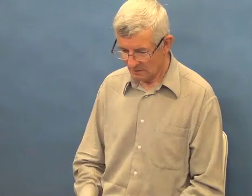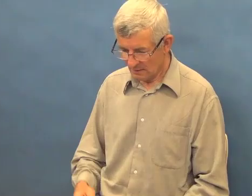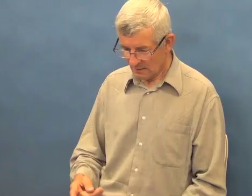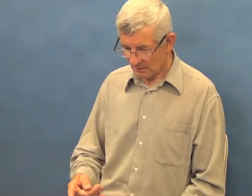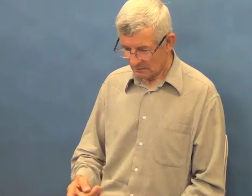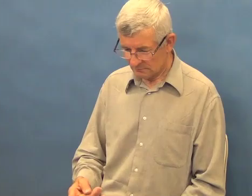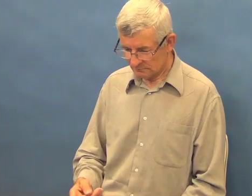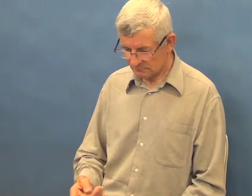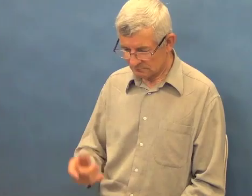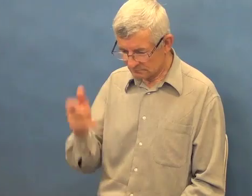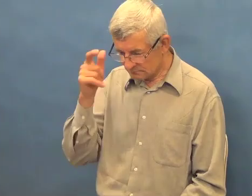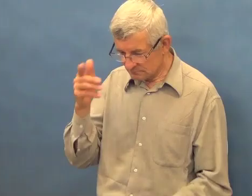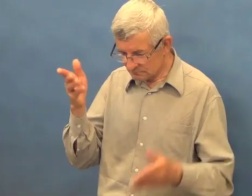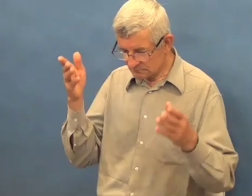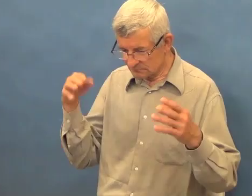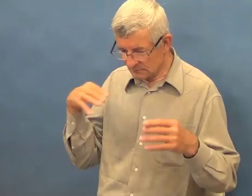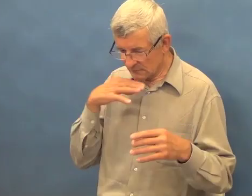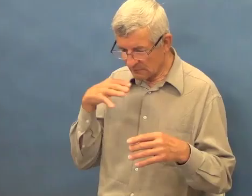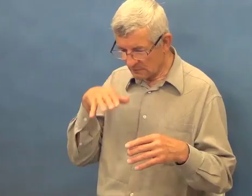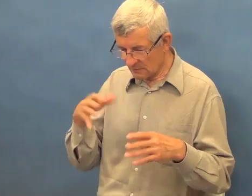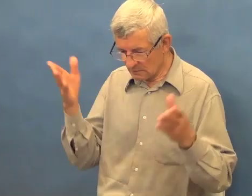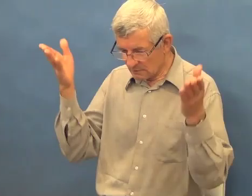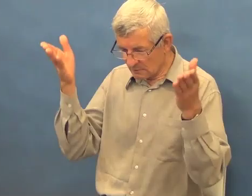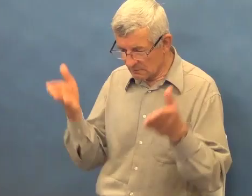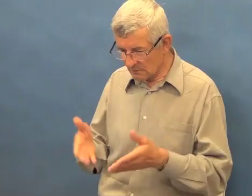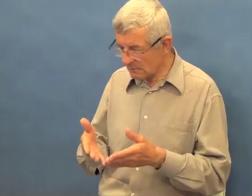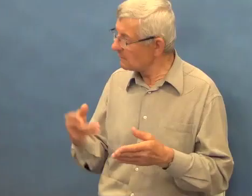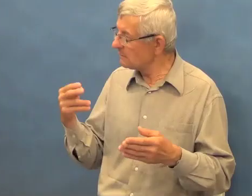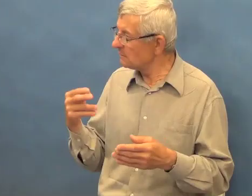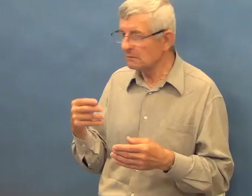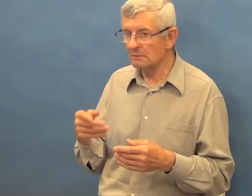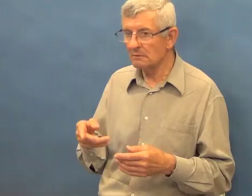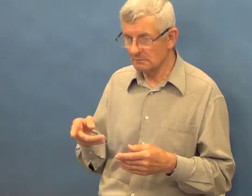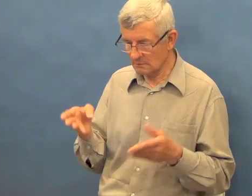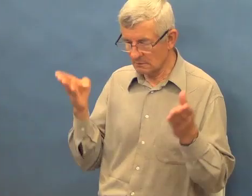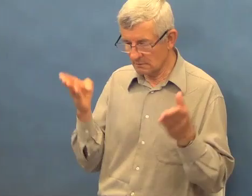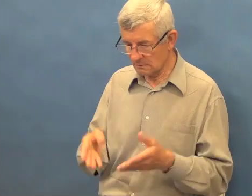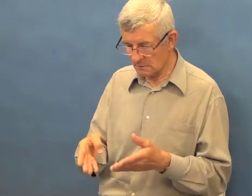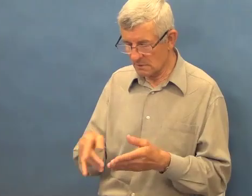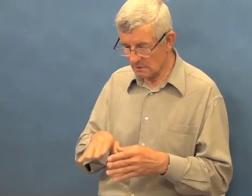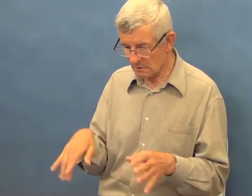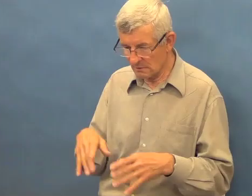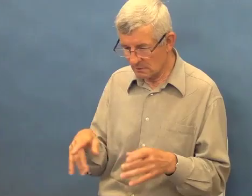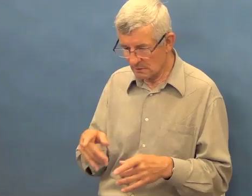Człowiek pływa w wodnym wąwozie.